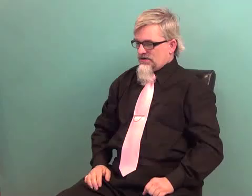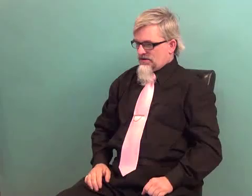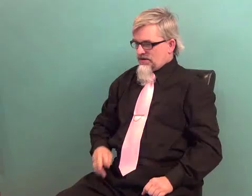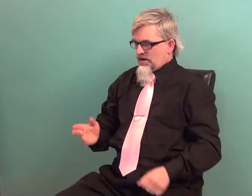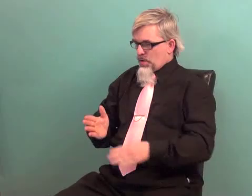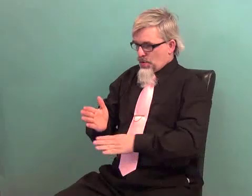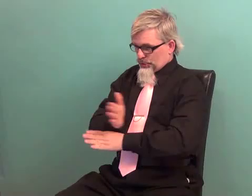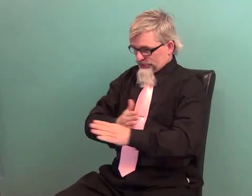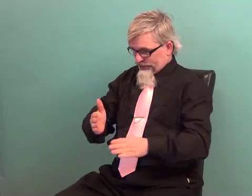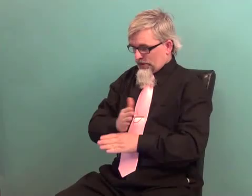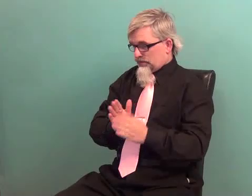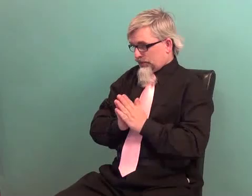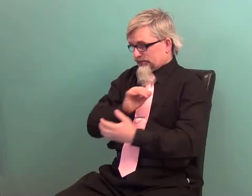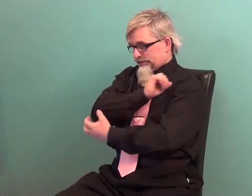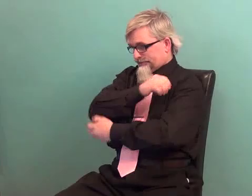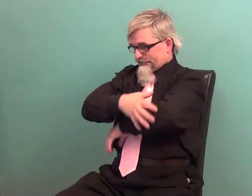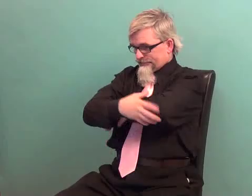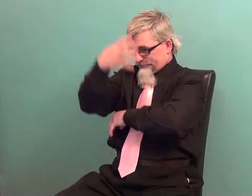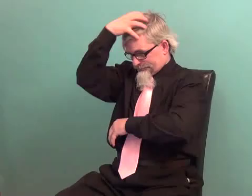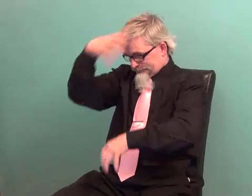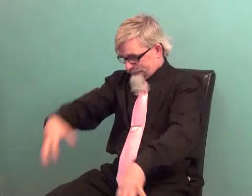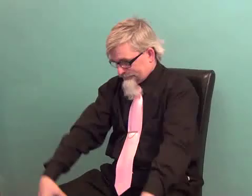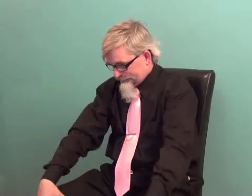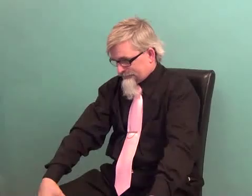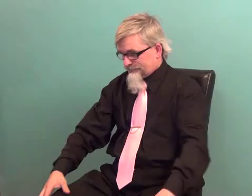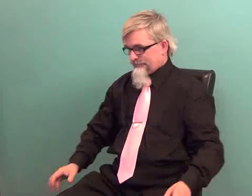Następne to łyżwy, proszę, żeby mieć kask na głowie, ochraniacze na łokcie oraz na kolana.